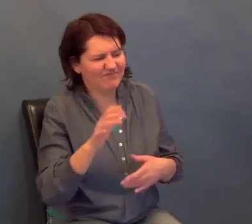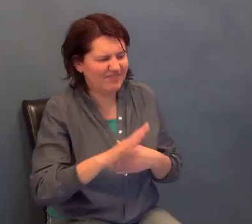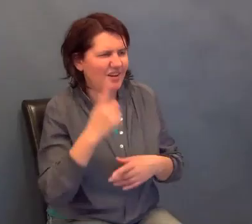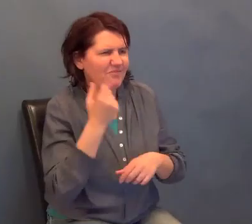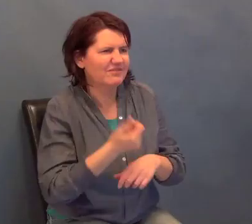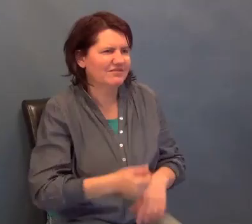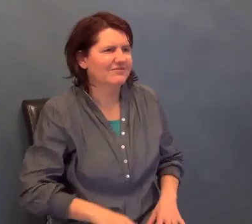Trująca?